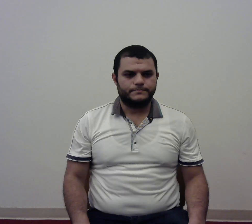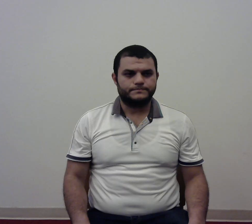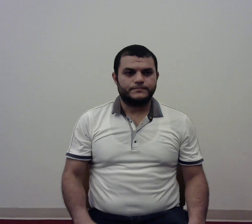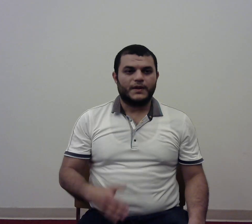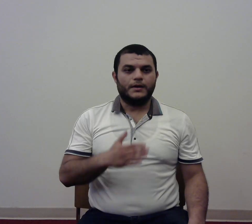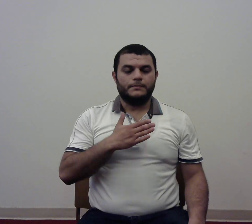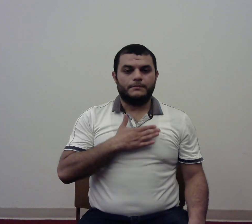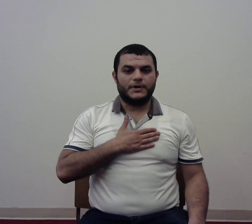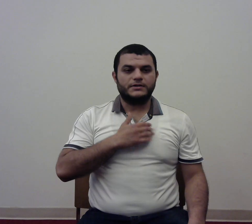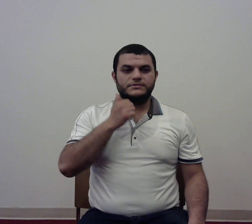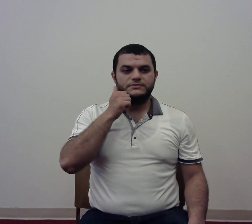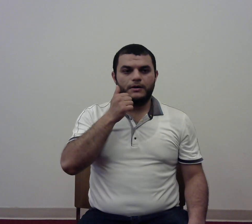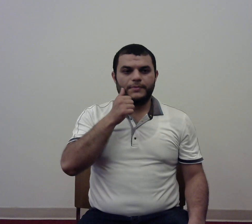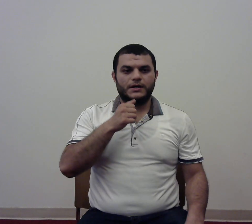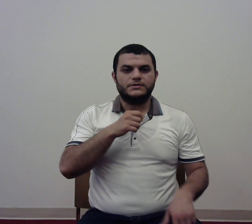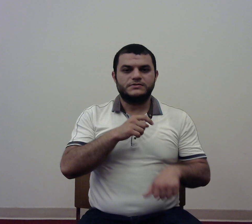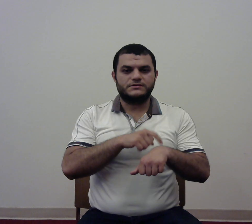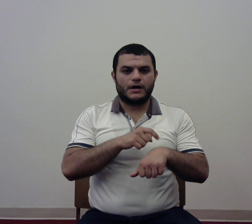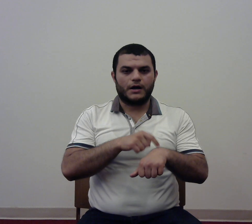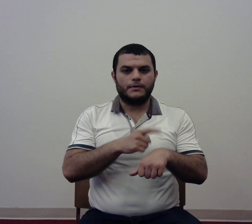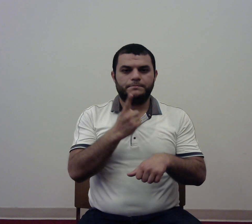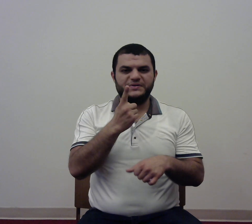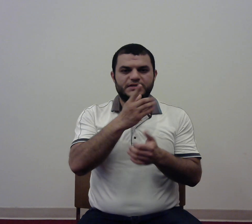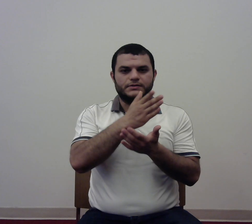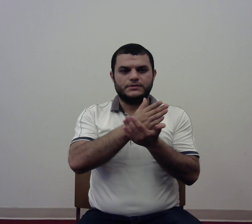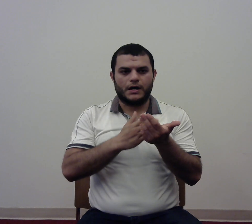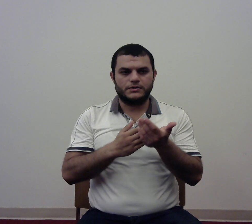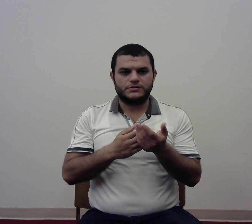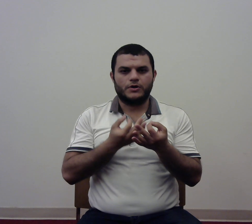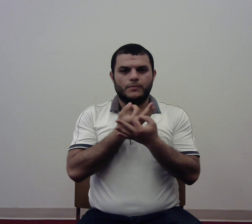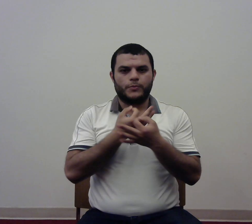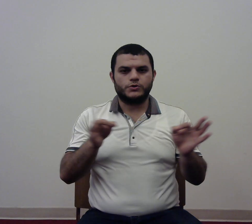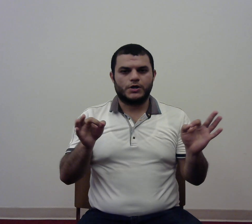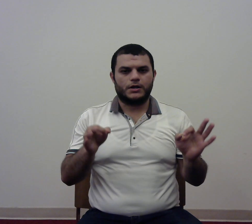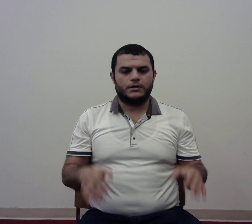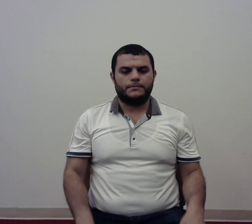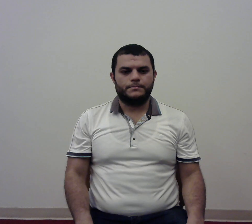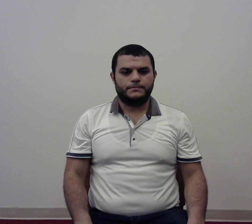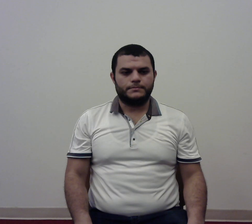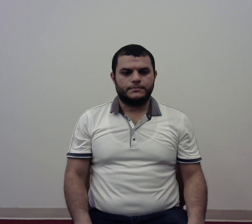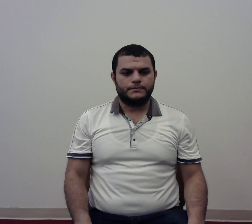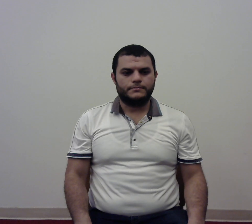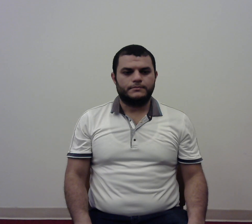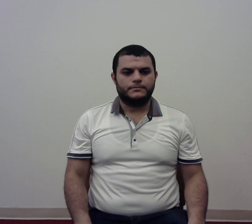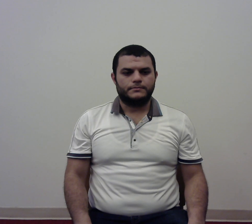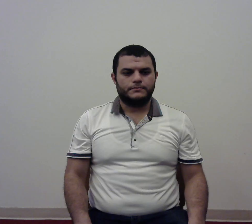Mən sabah saat birin yarısı boşam